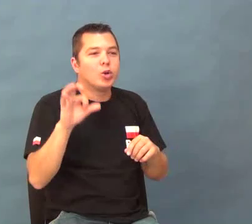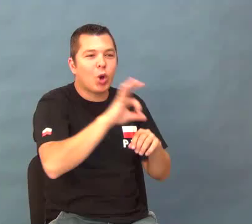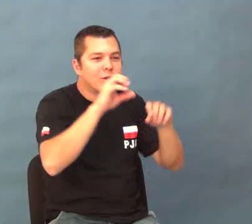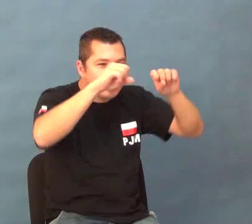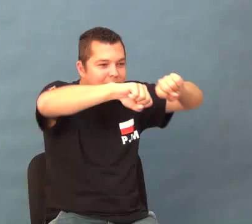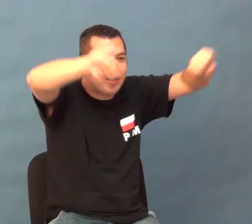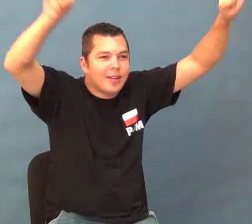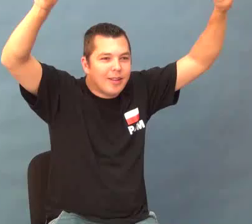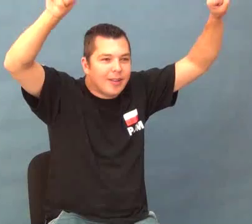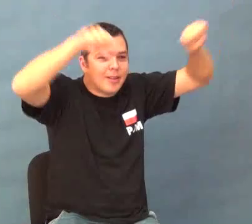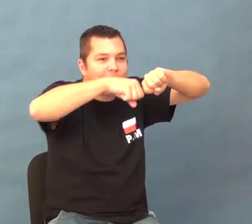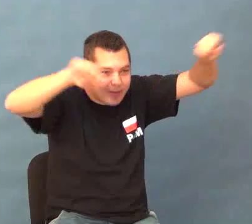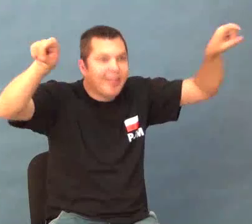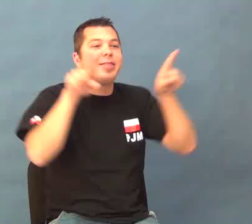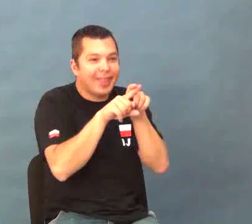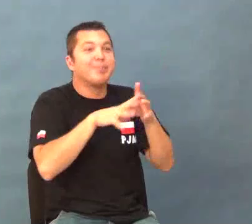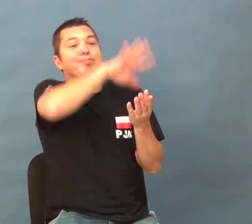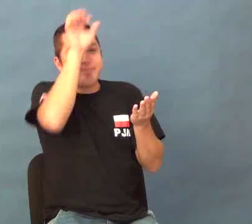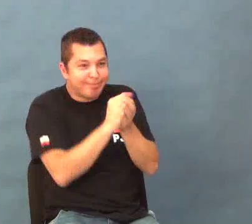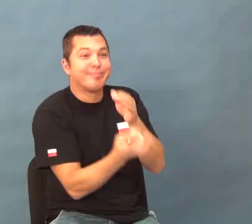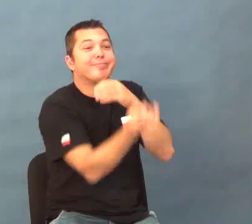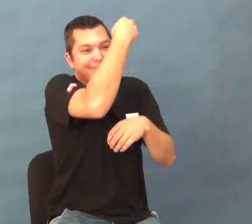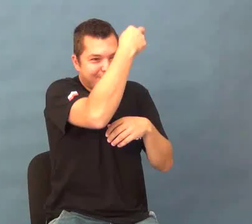On ma duże rogi i też się przestraszył i podniósł głowę.